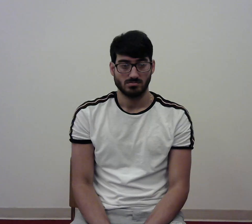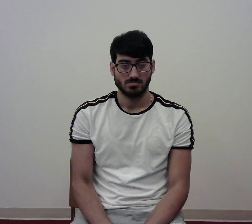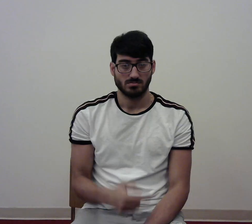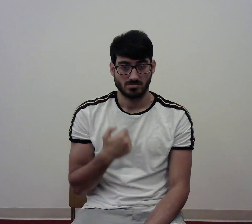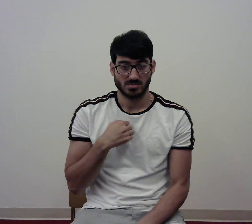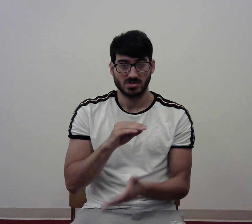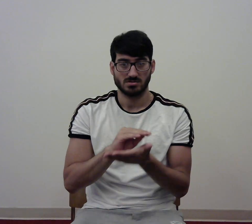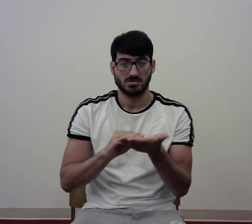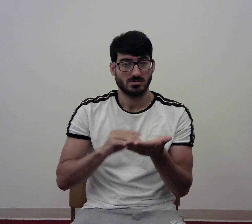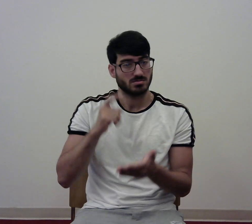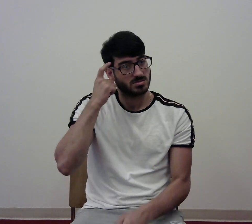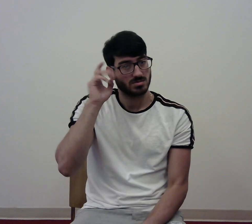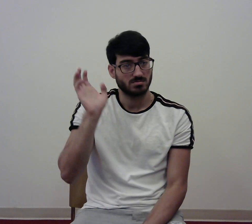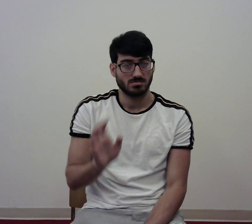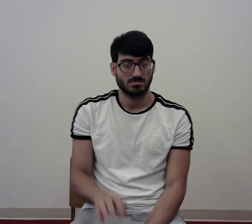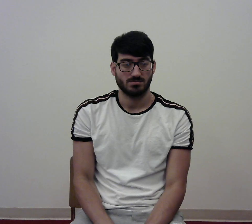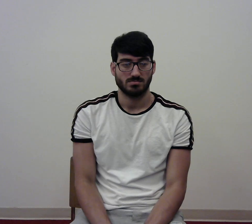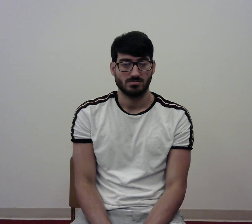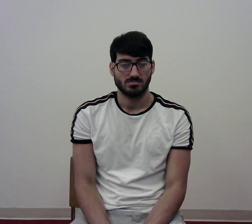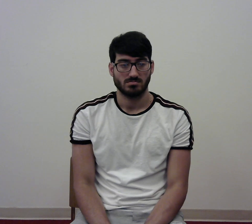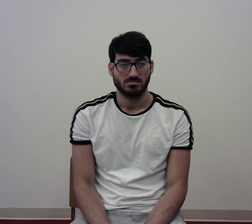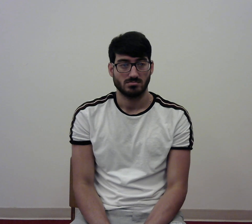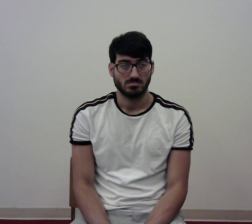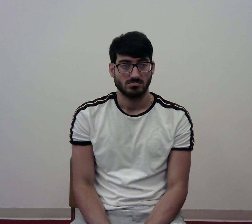Mən yaza bilmirəm